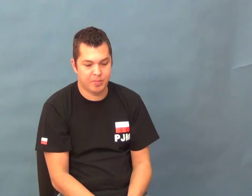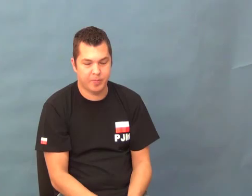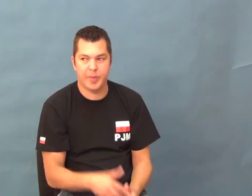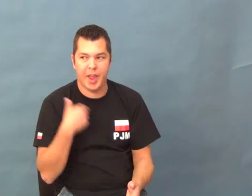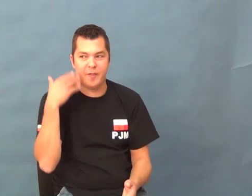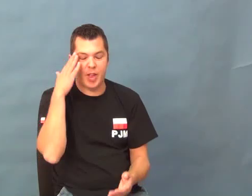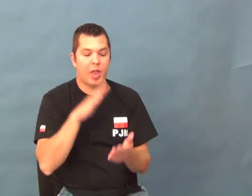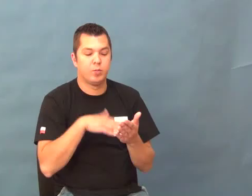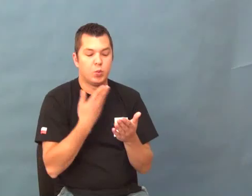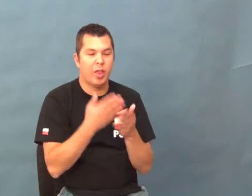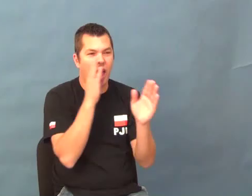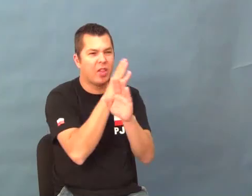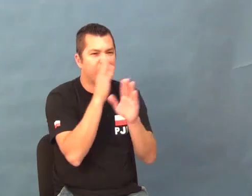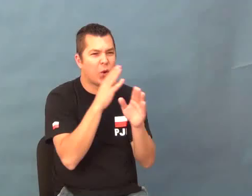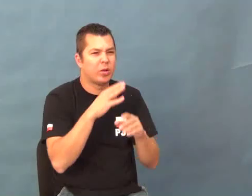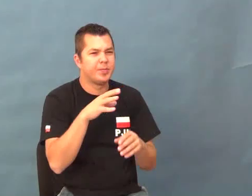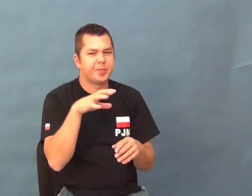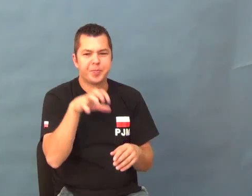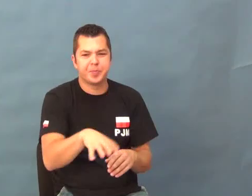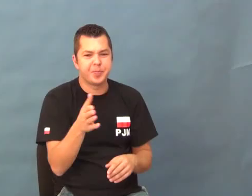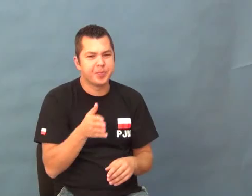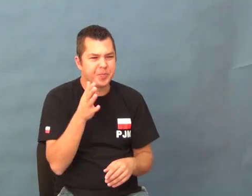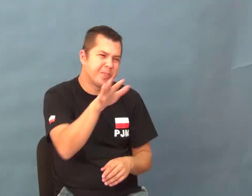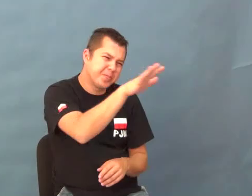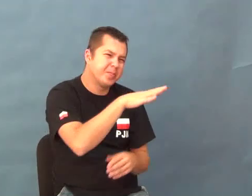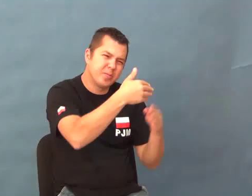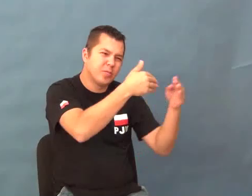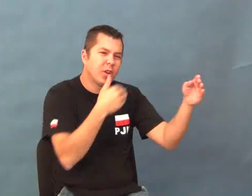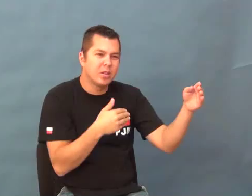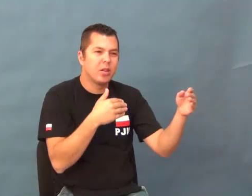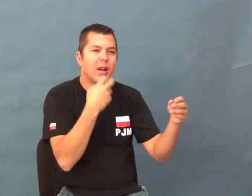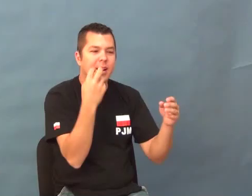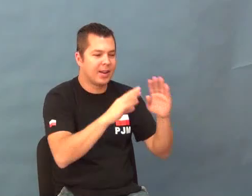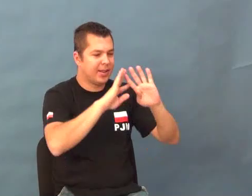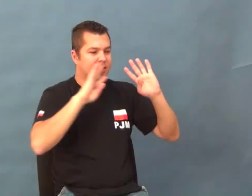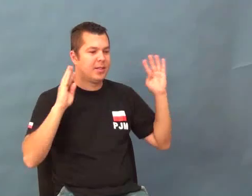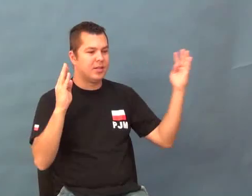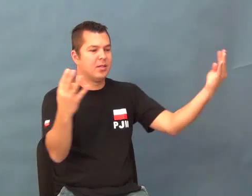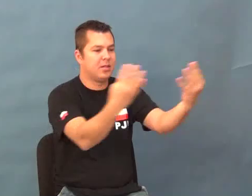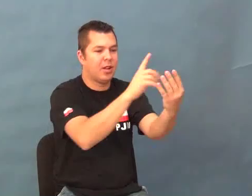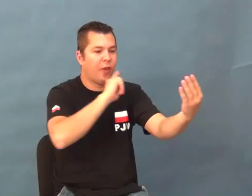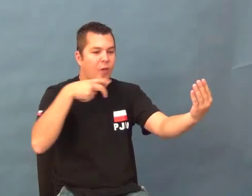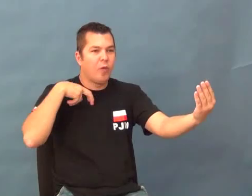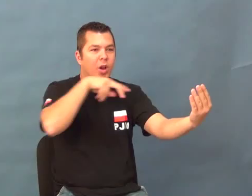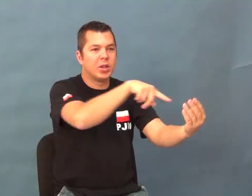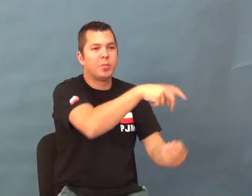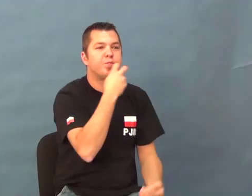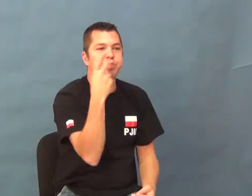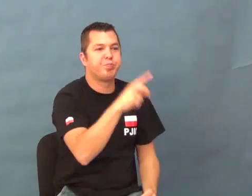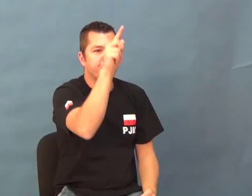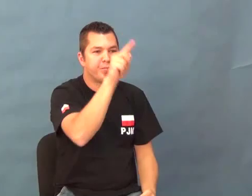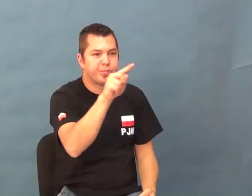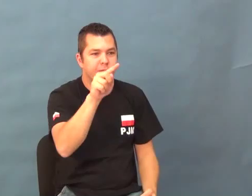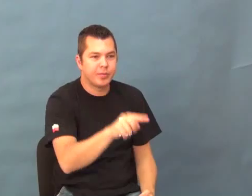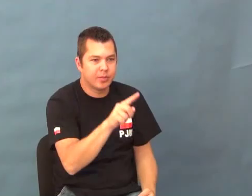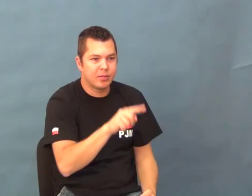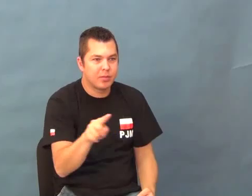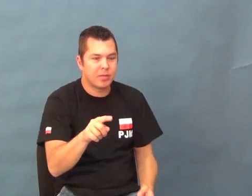Ja wiem, że na przykład na dworzu przed dworcem jest takie miejsce, gdzie jest elektryczne ogrodzenie, do którego nie wolno wchodzić i jest oznaczone znakiem z piorunem.